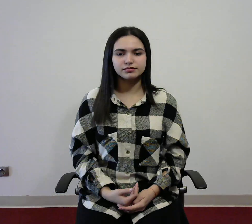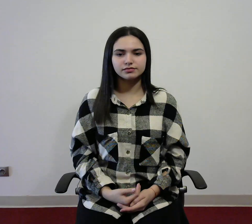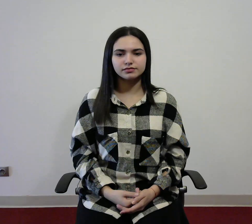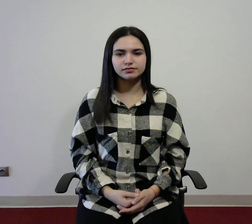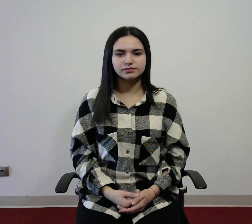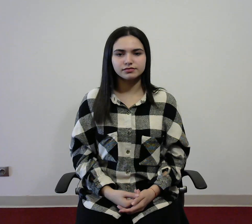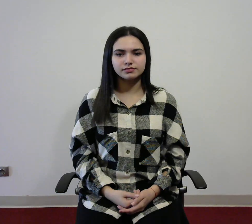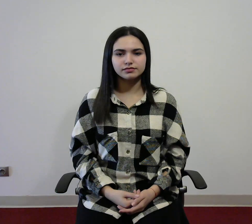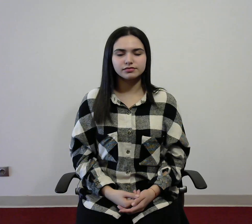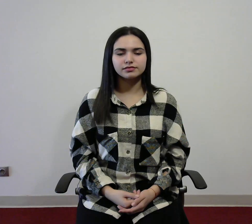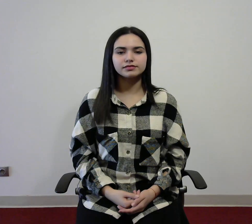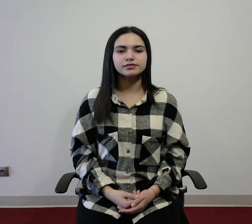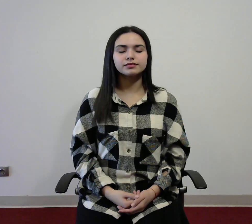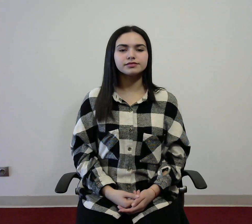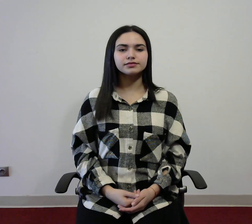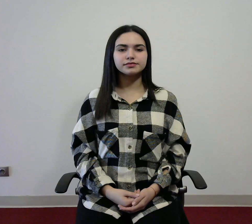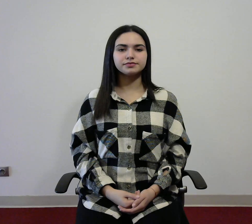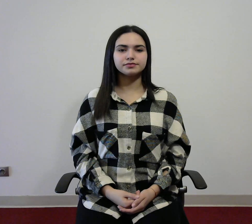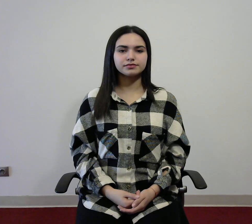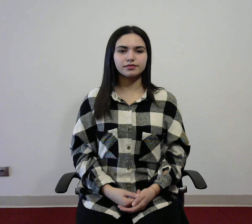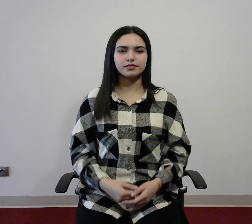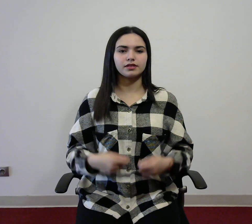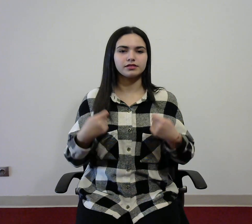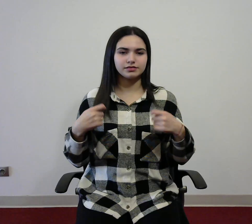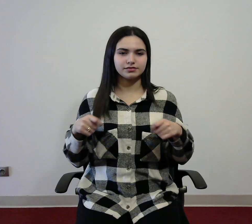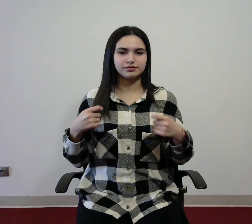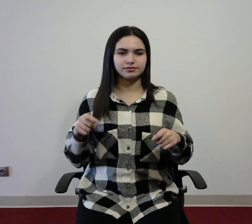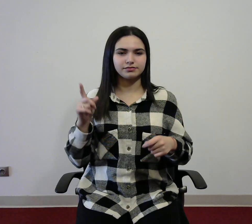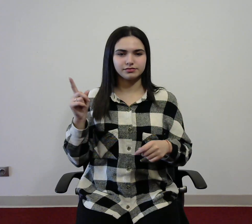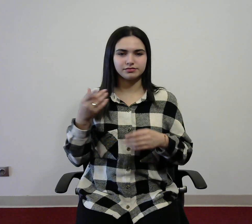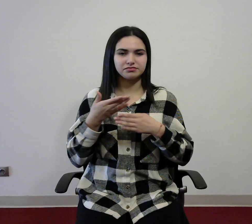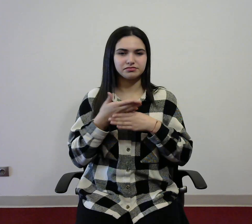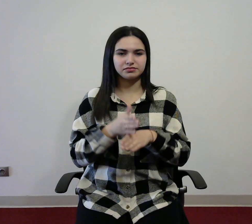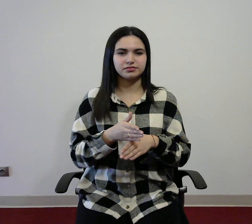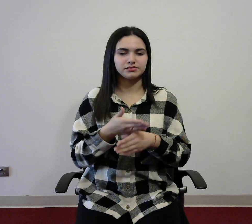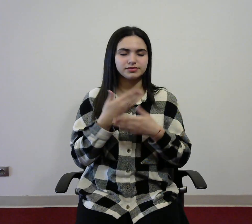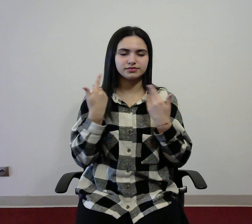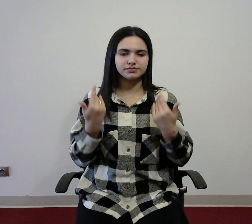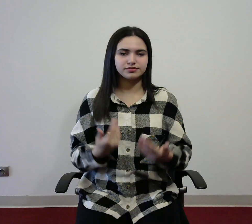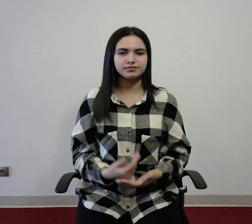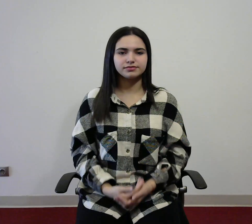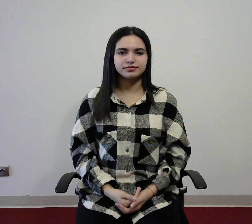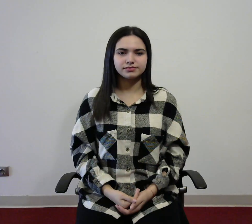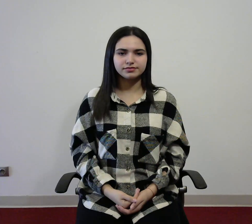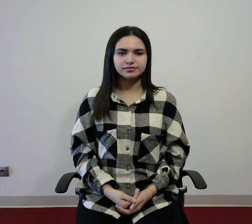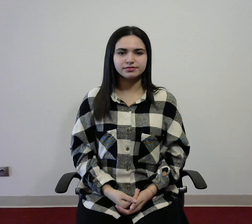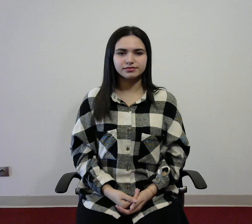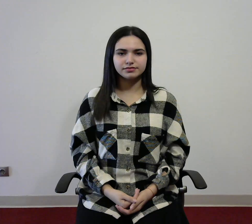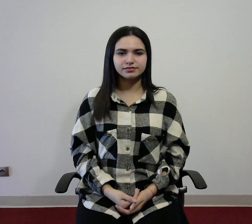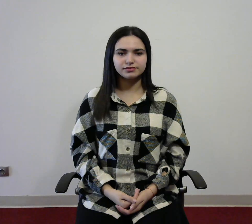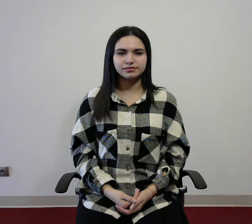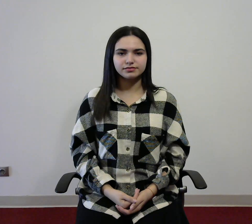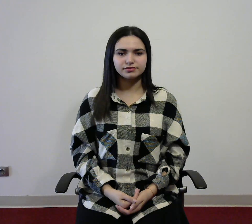Satıcının xırdası yox idi